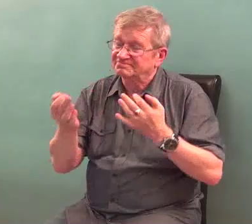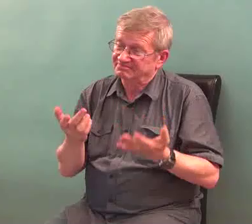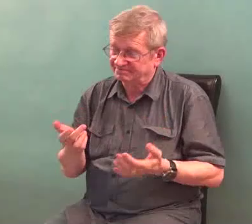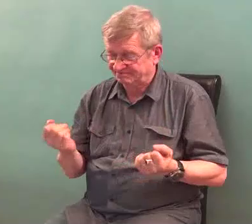Postaramy się.